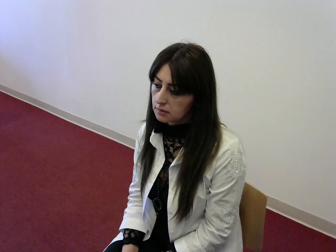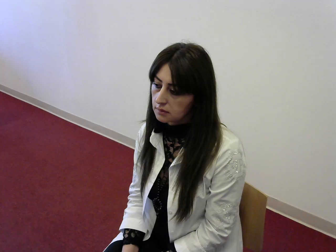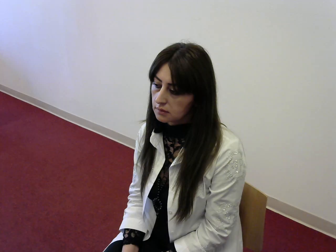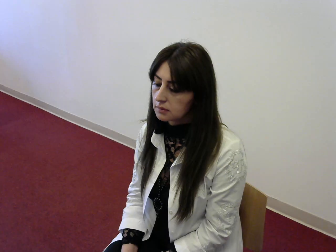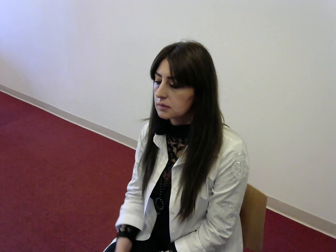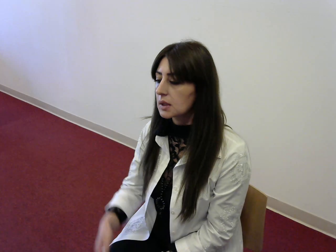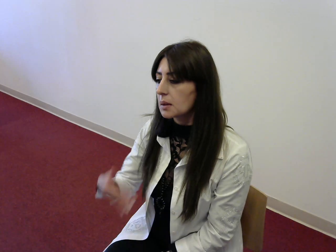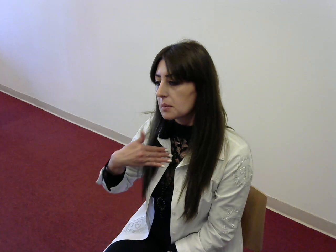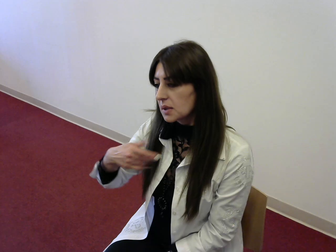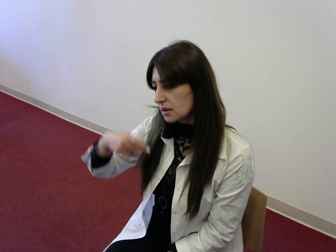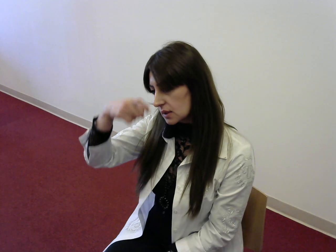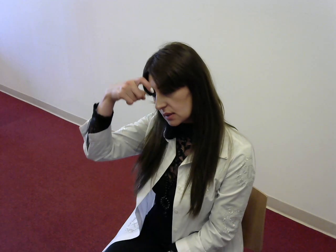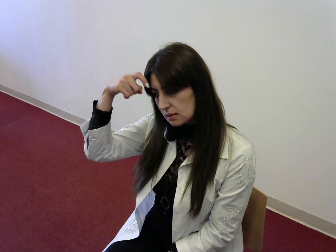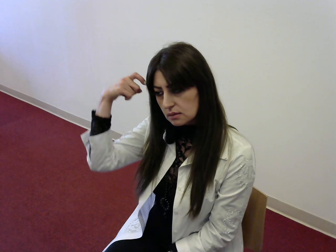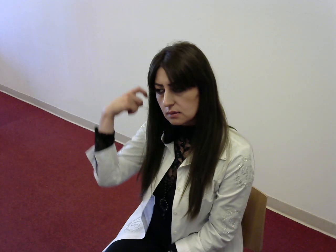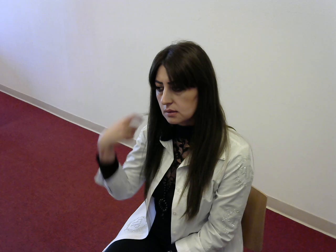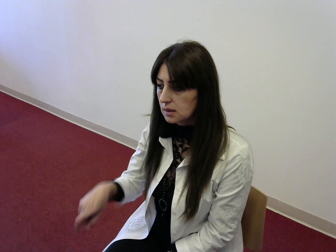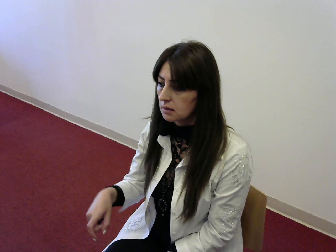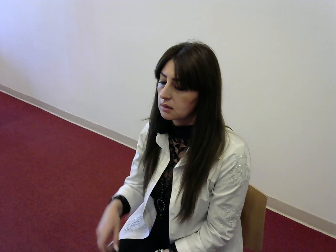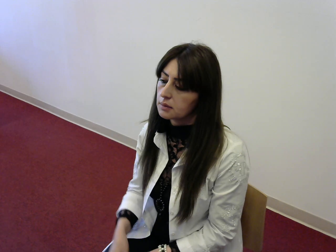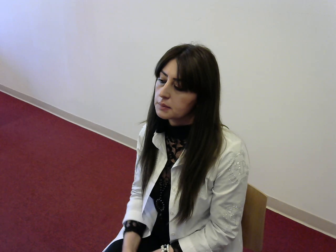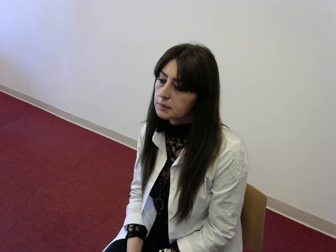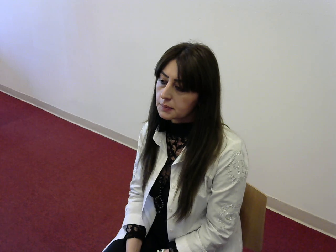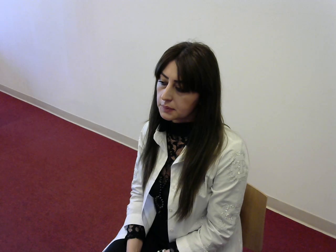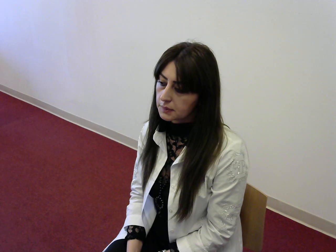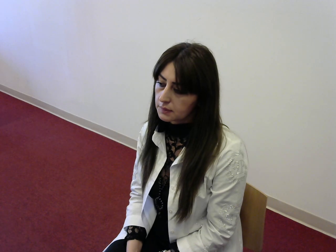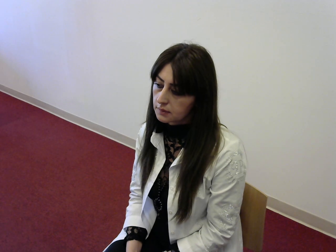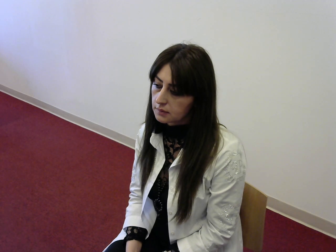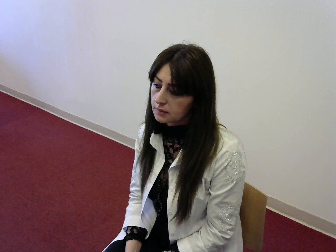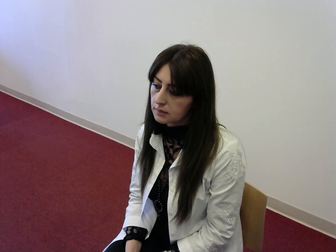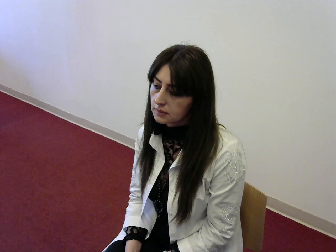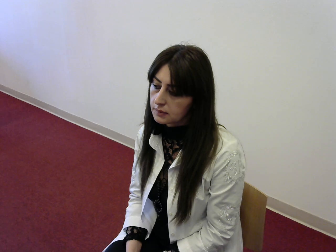Mənə istidir